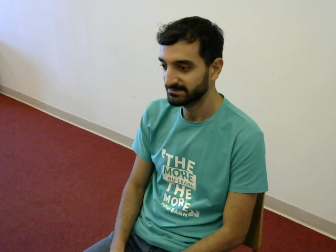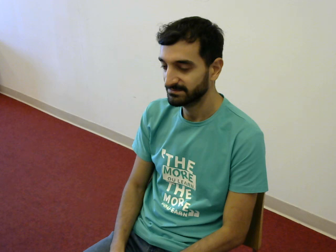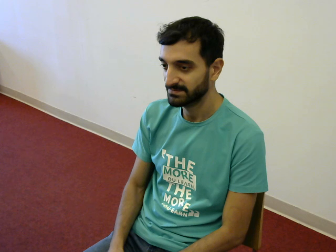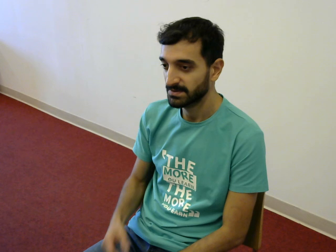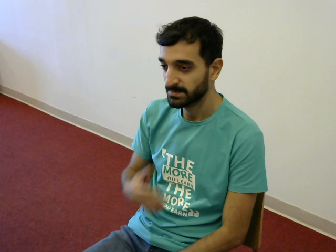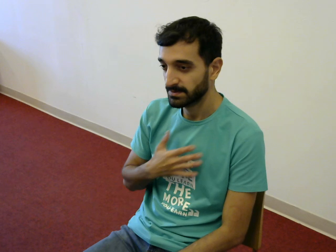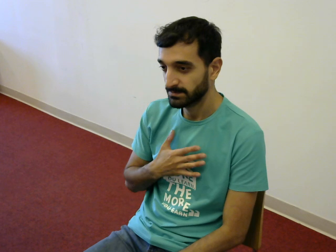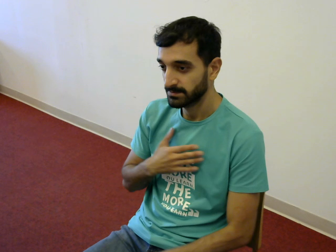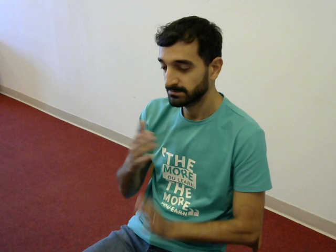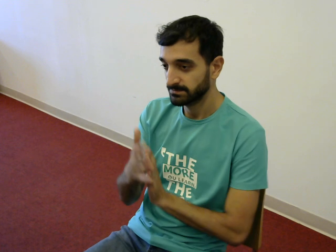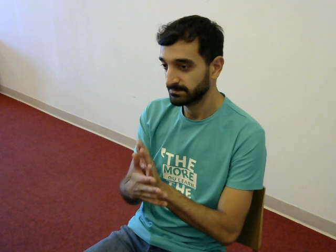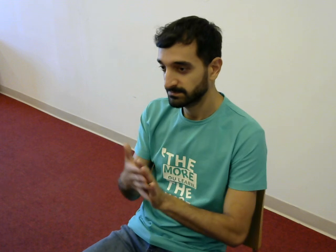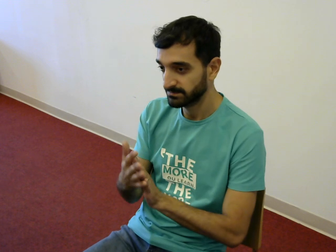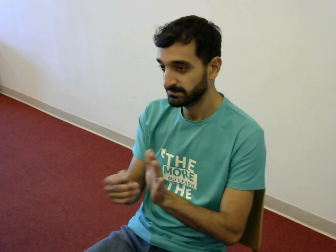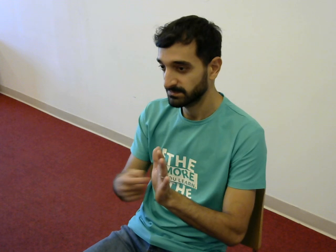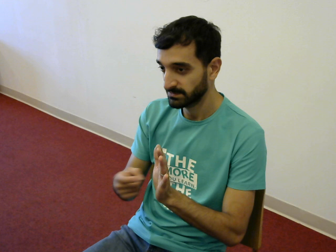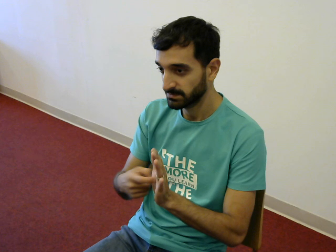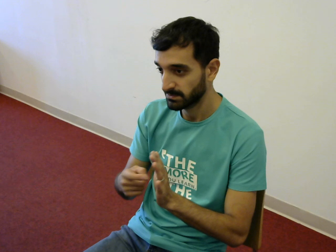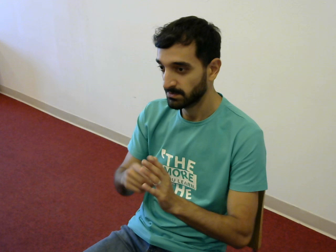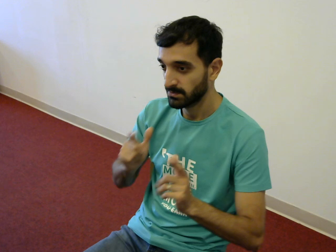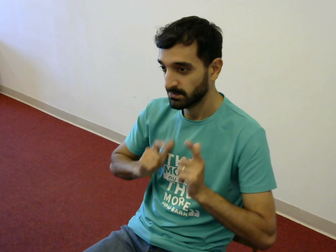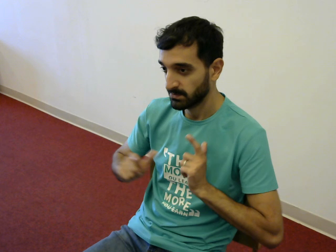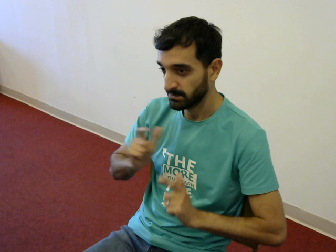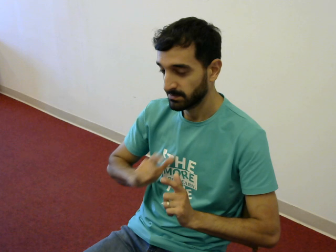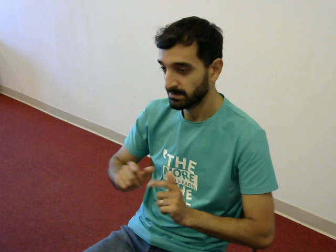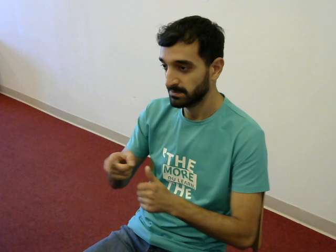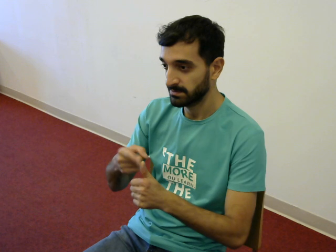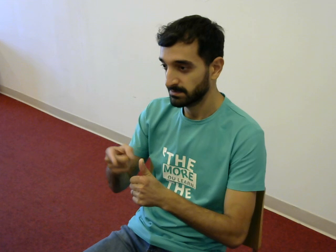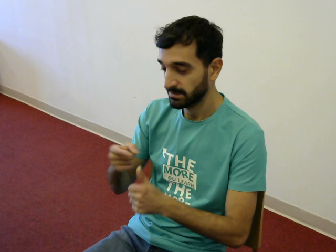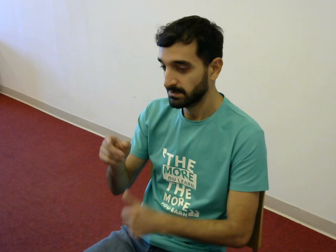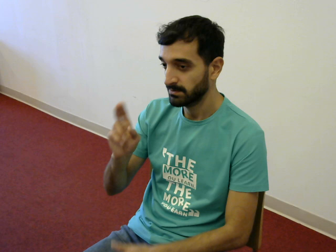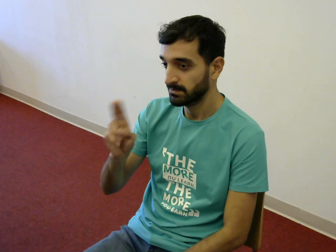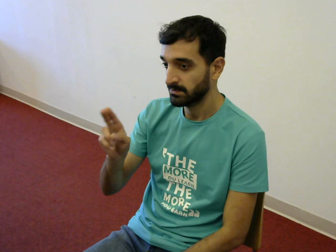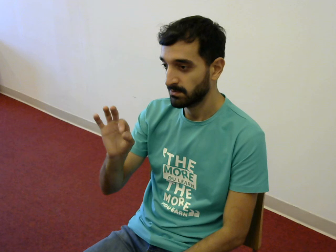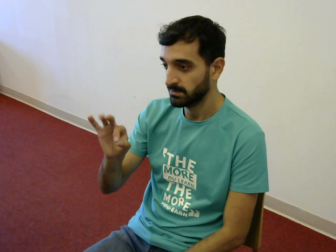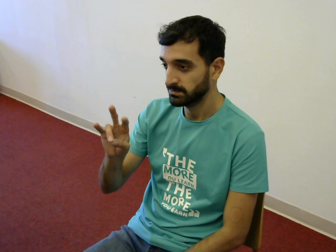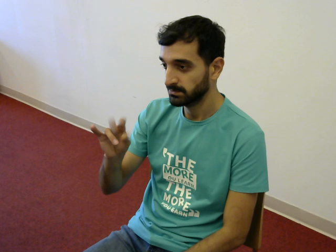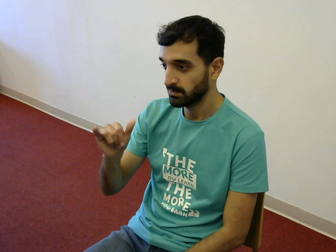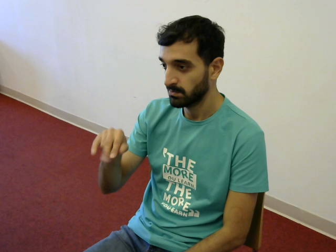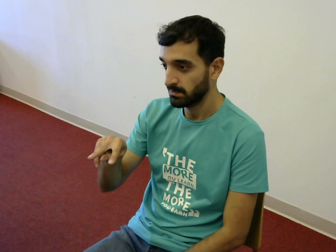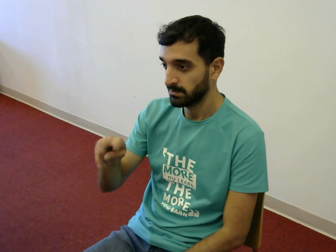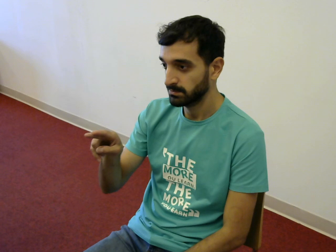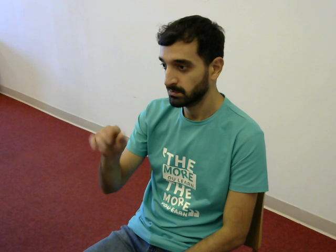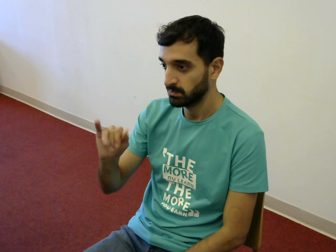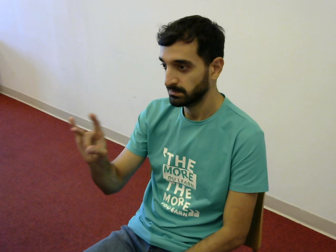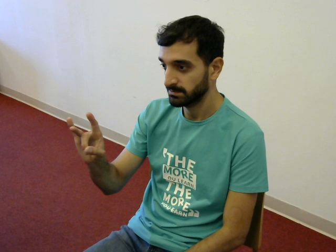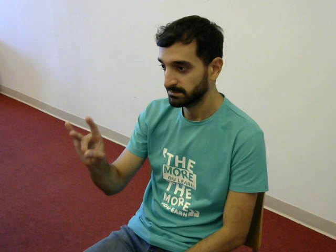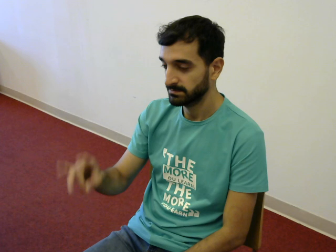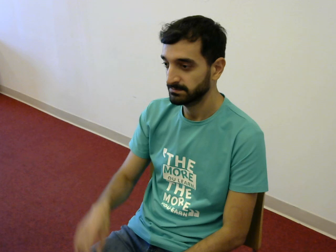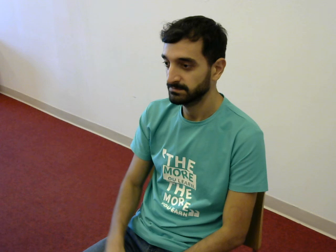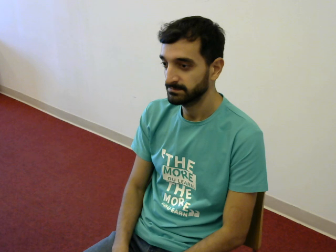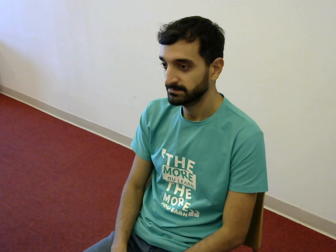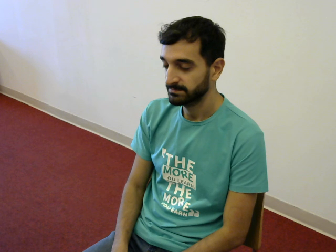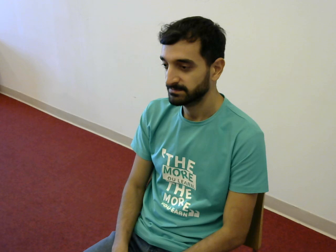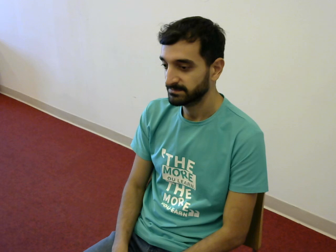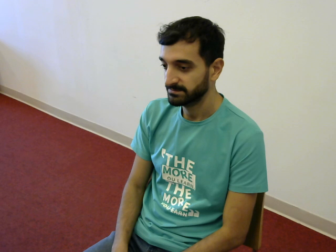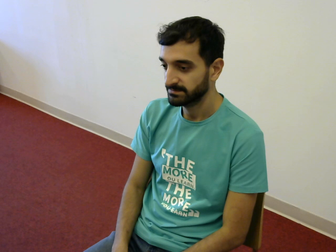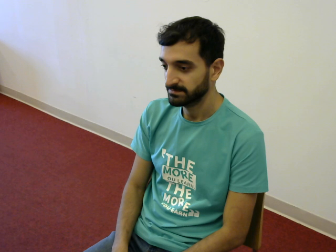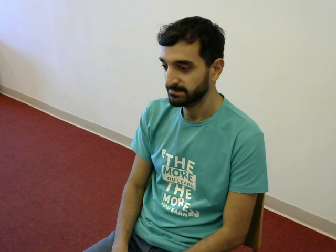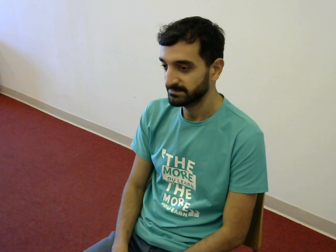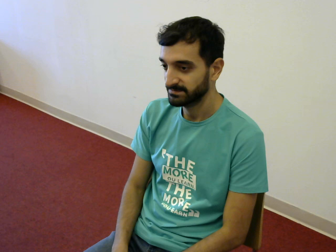Mənim işarə dili müəlliməmin adı Könüldür